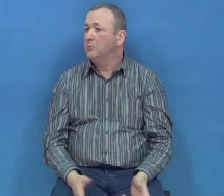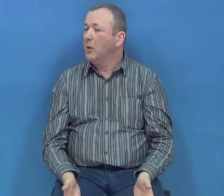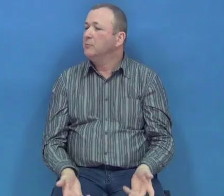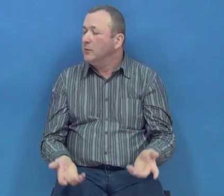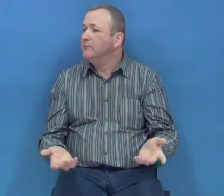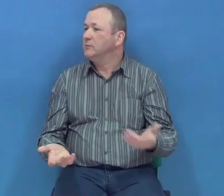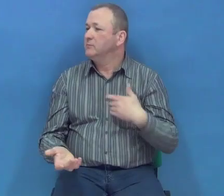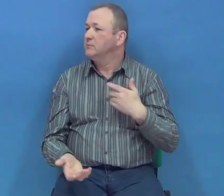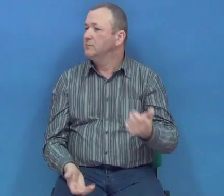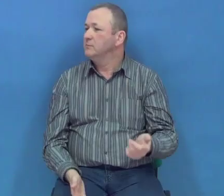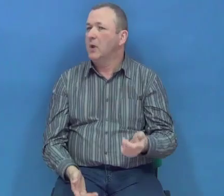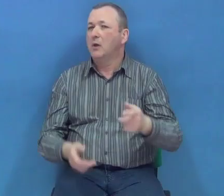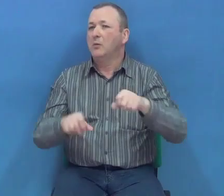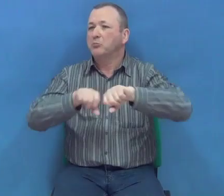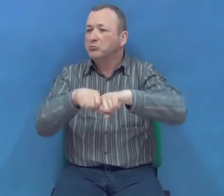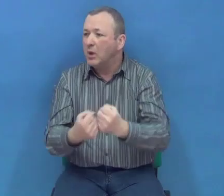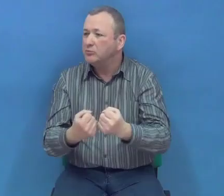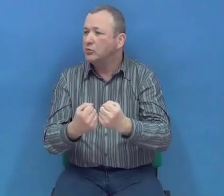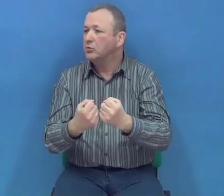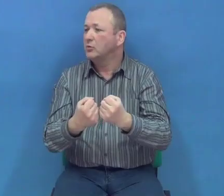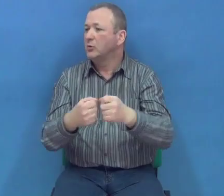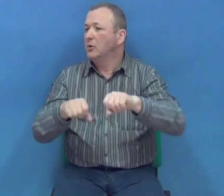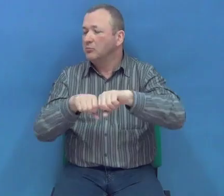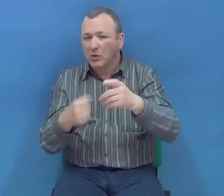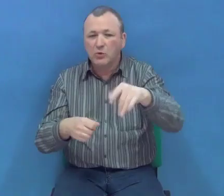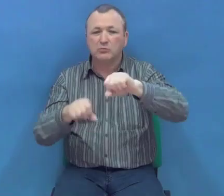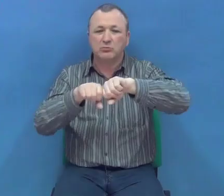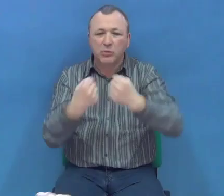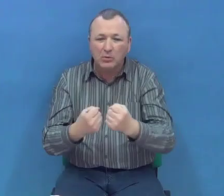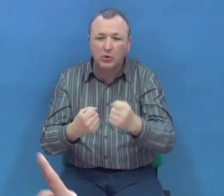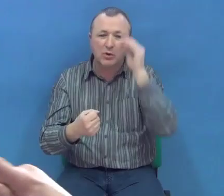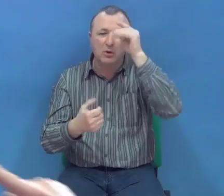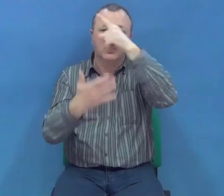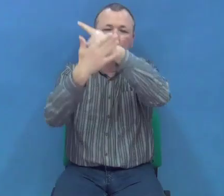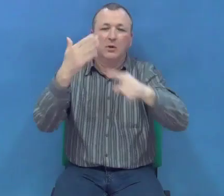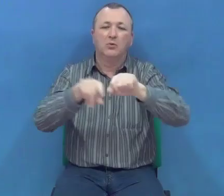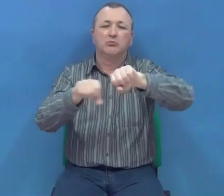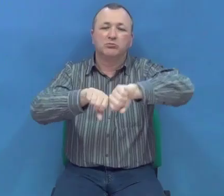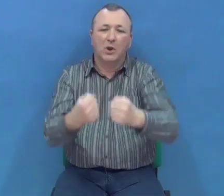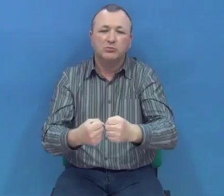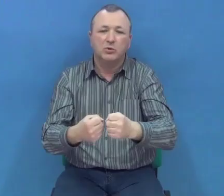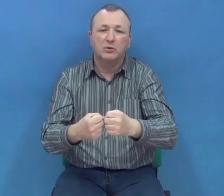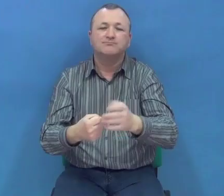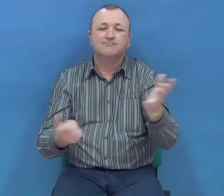Może skreślony znak informuje, że jest coś zepsute.